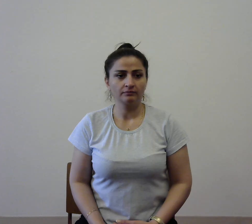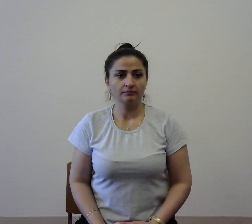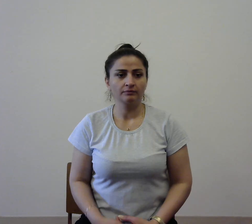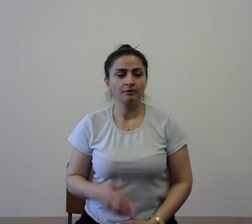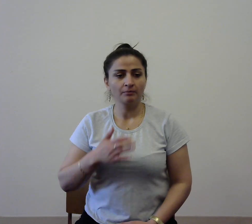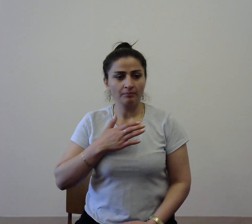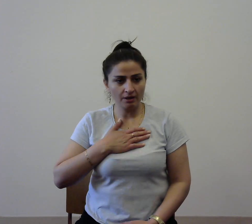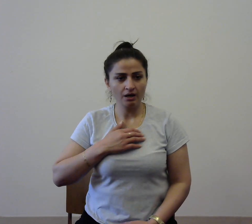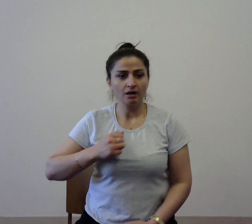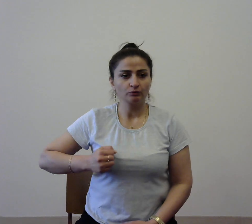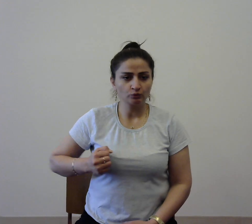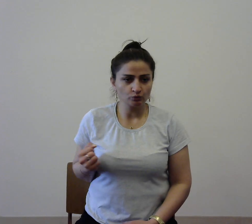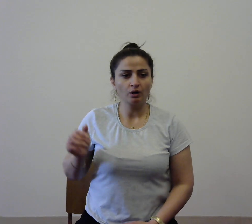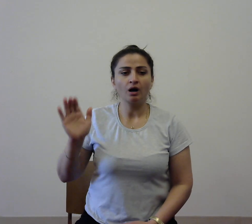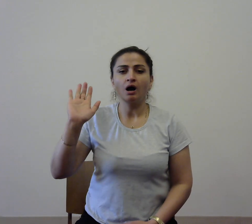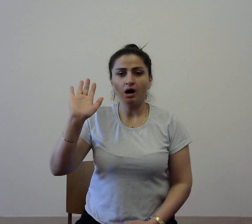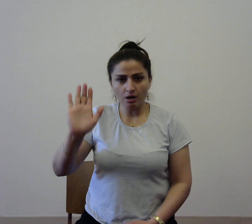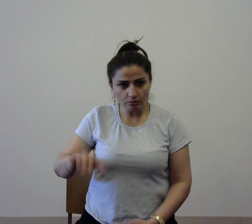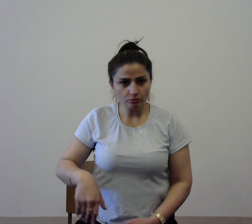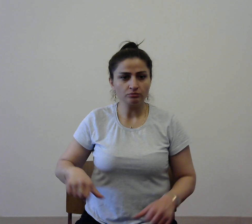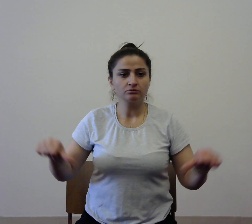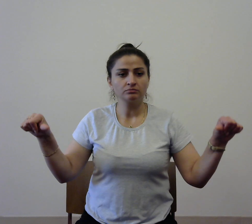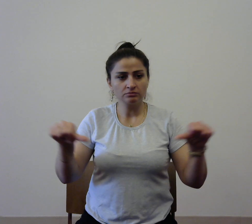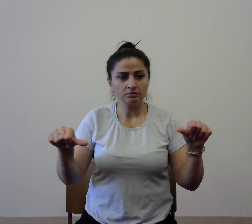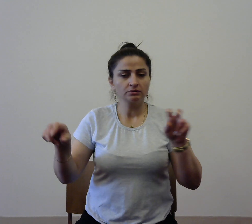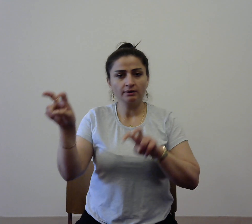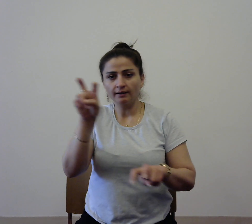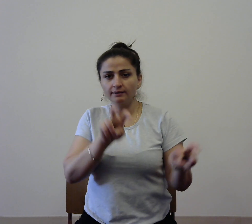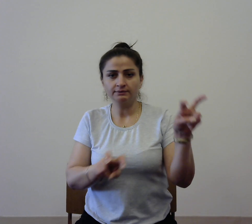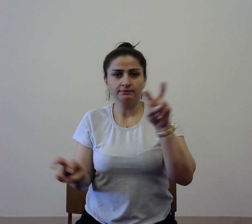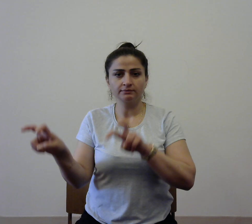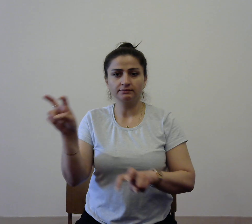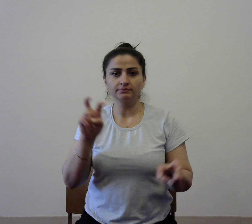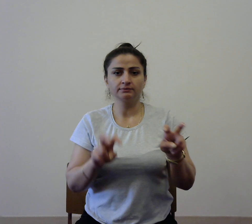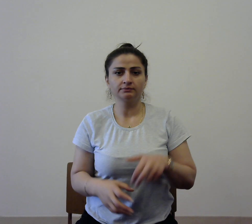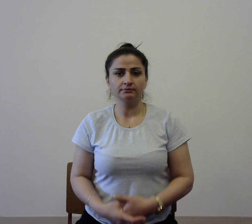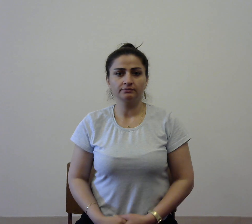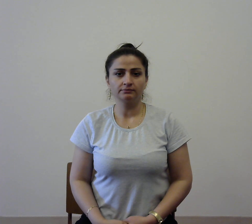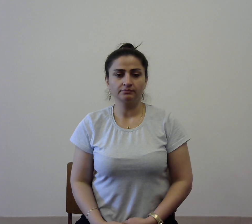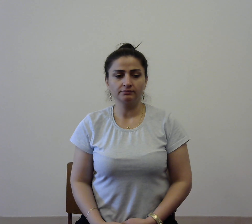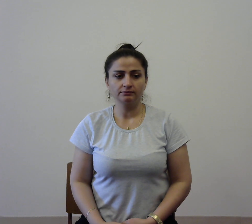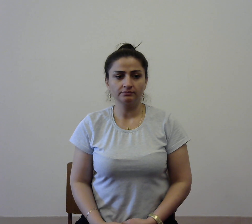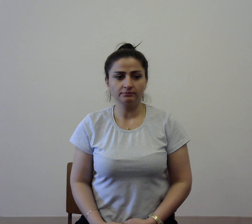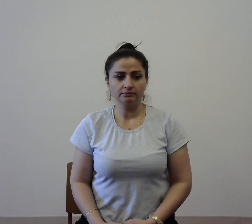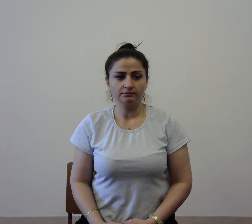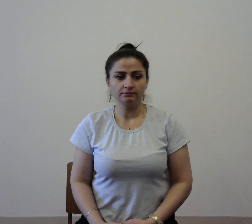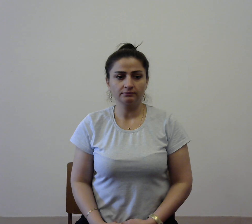Mən dostlarımın olduğu masanı axtarıram